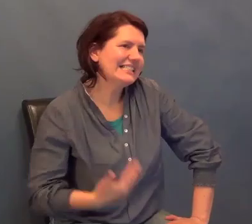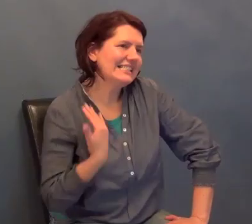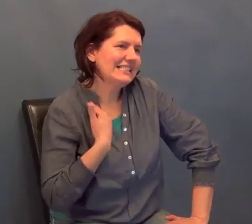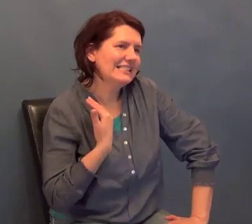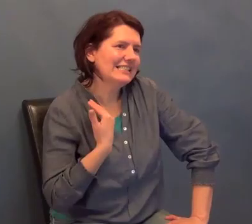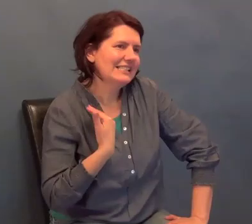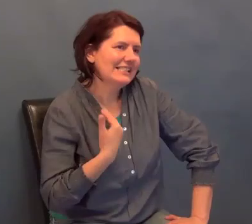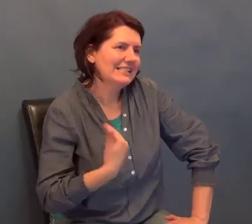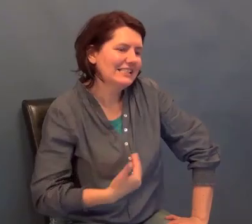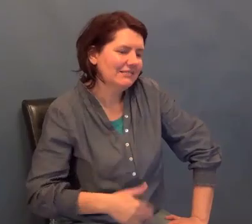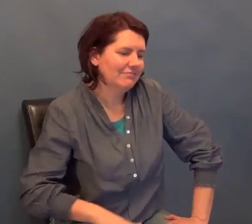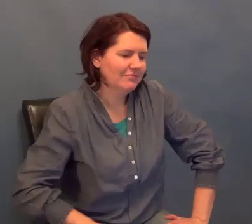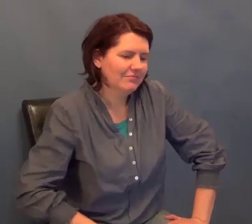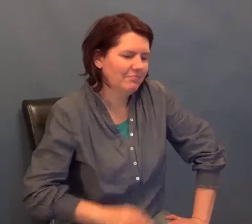Alkohol.